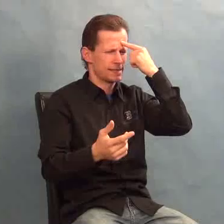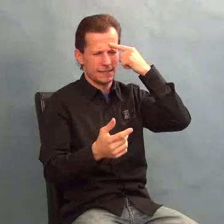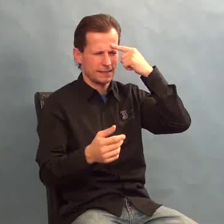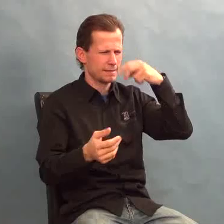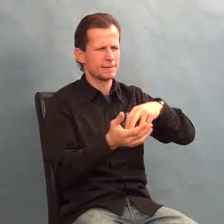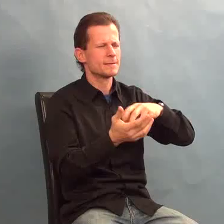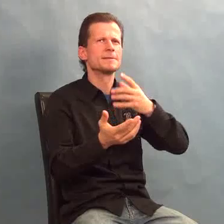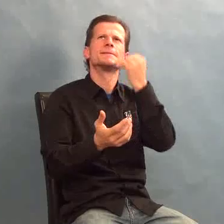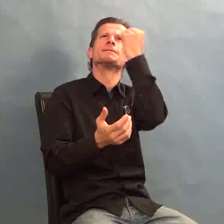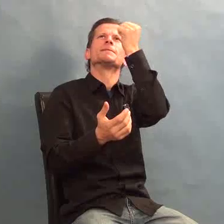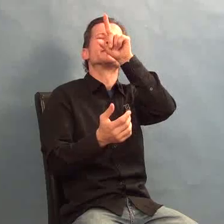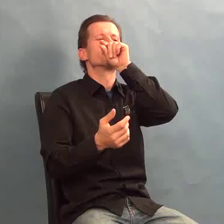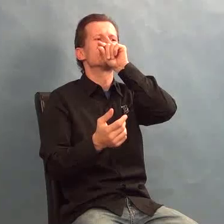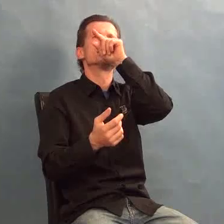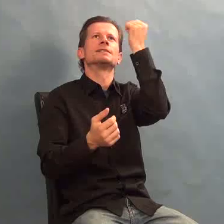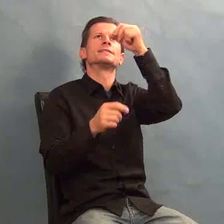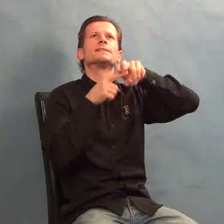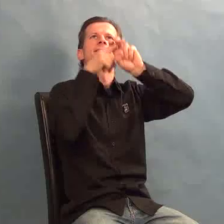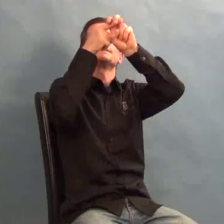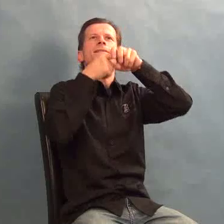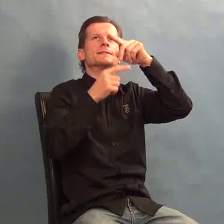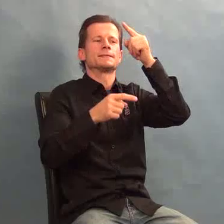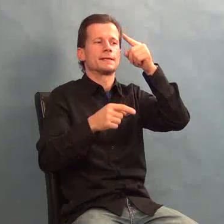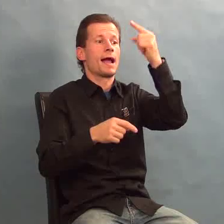Kot stał i groził ptakowi huśtającemu się na huśtawce.